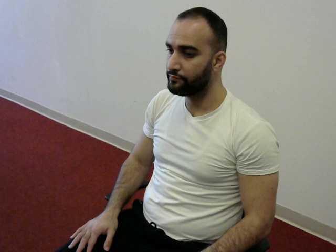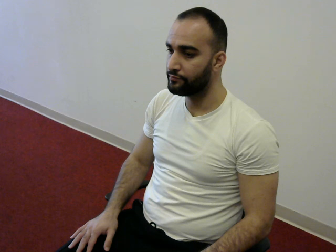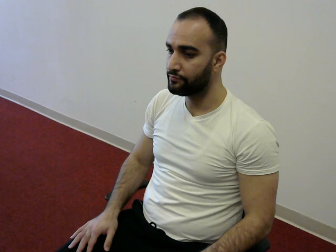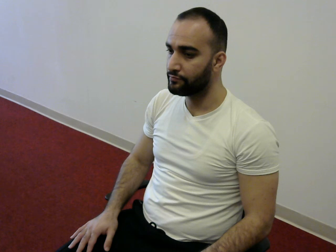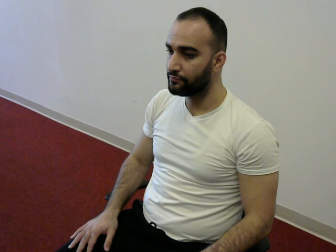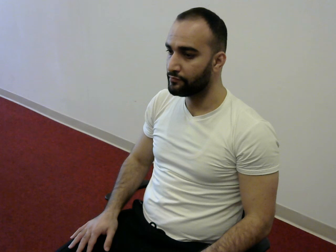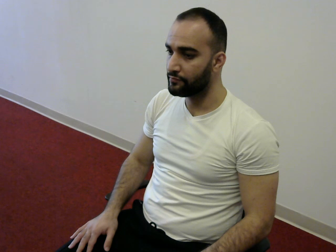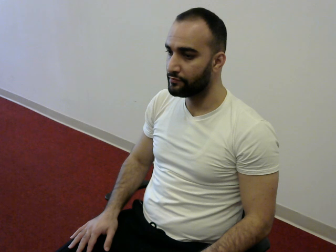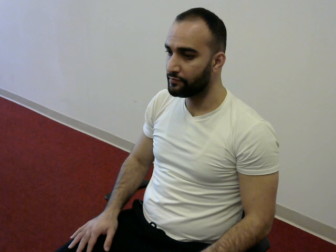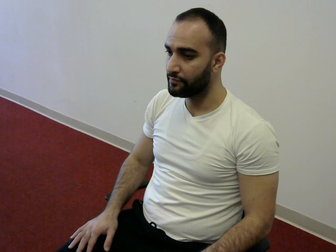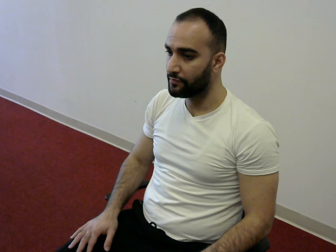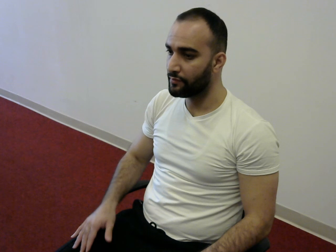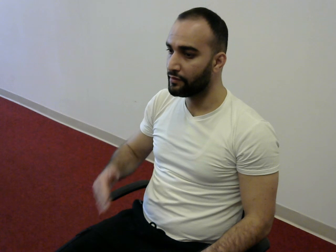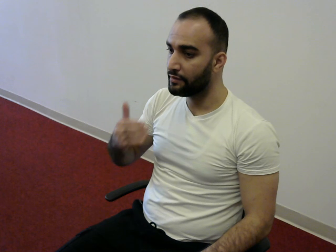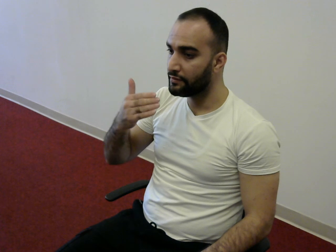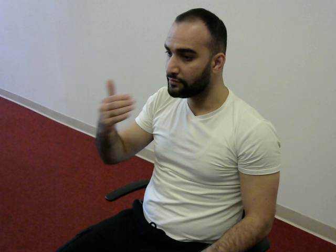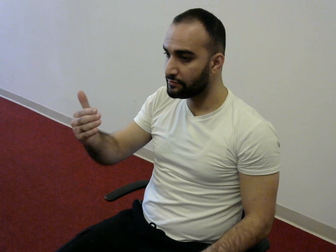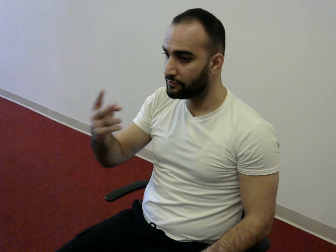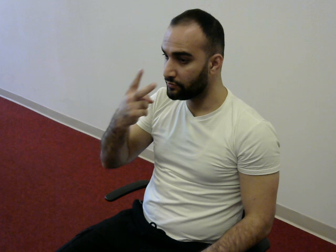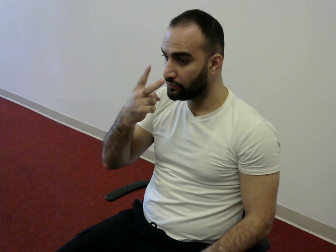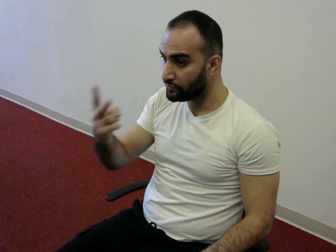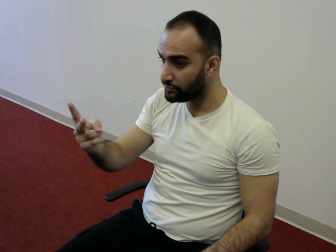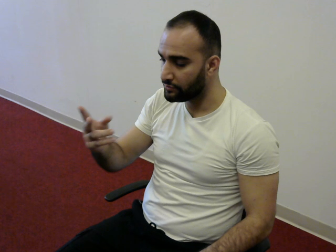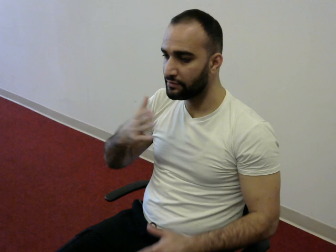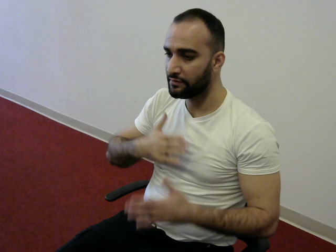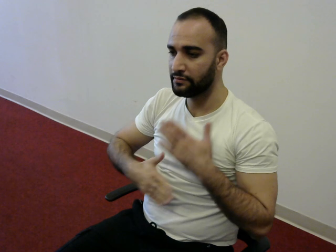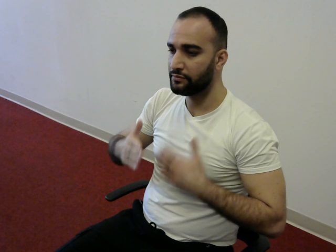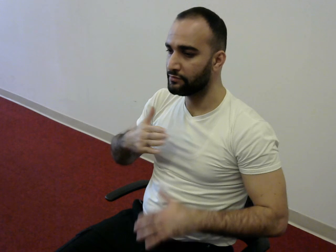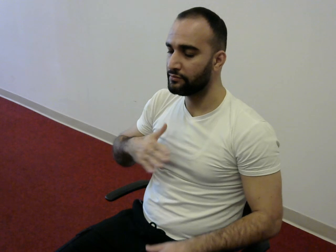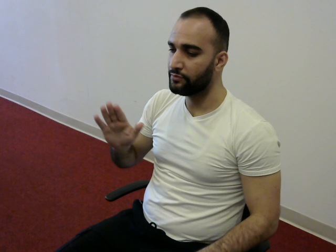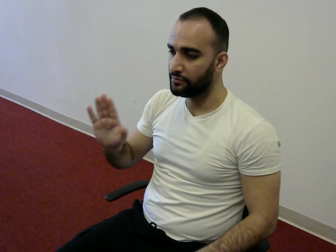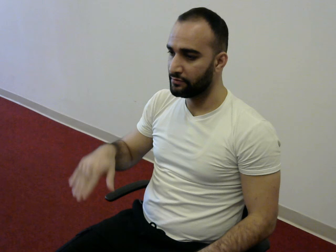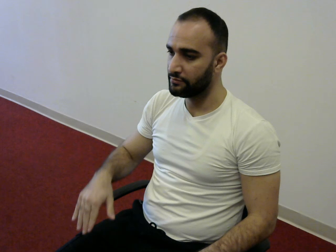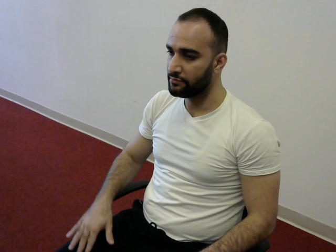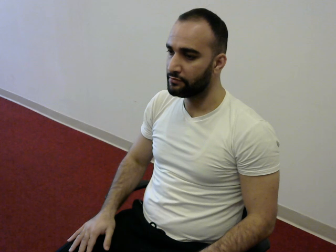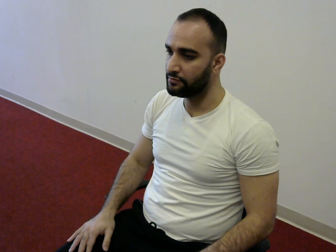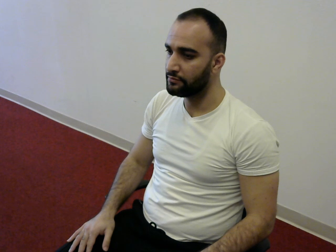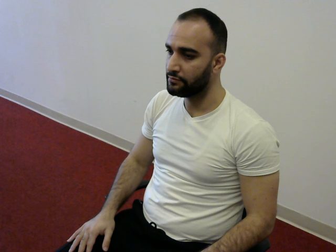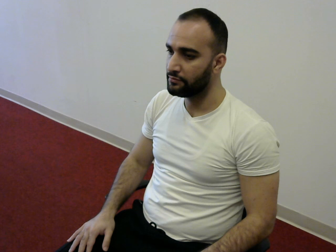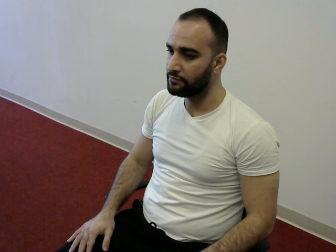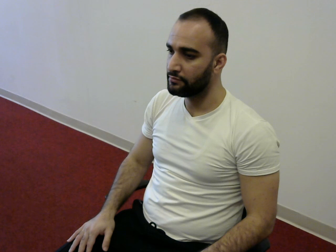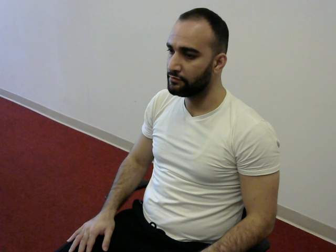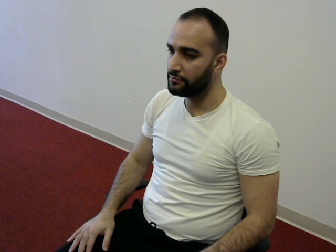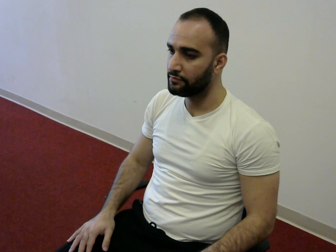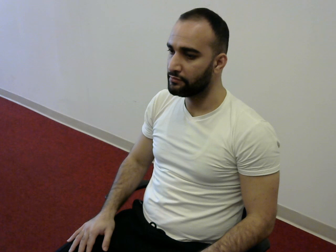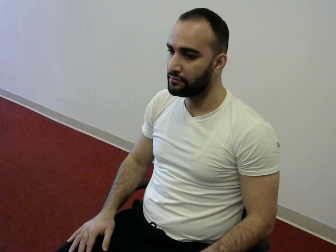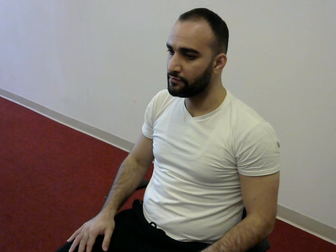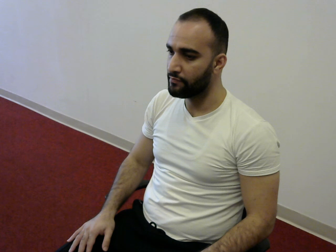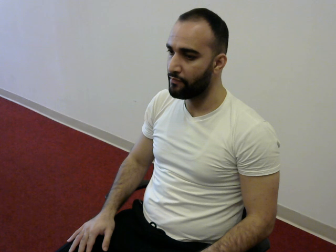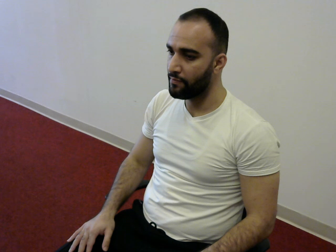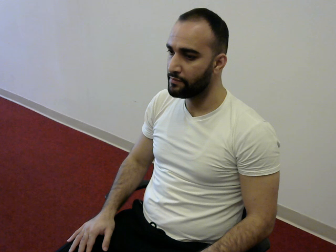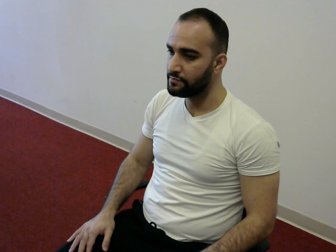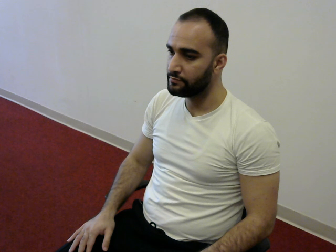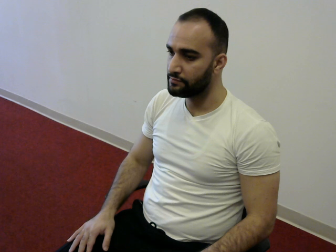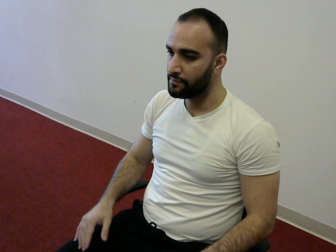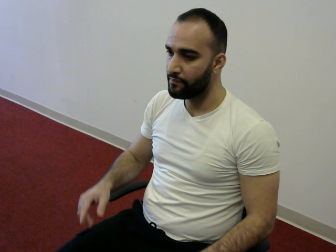Sizi görməyimə şad oldum